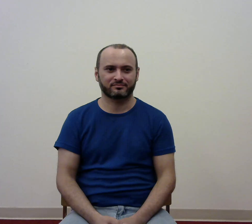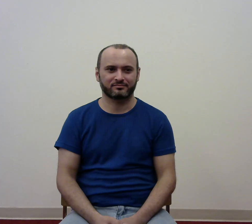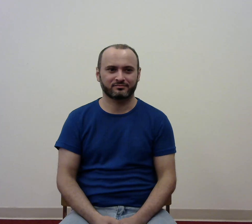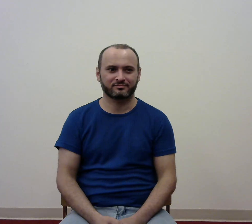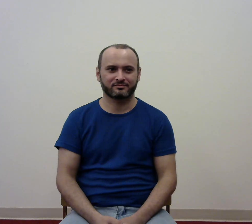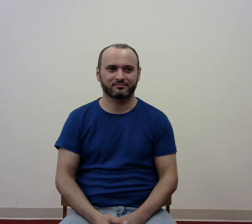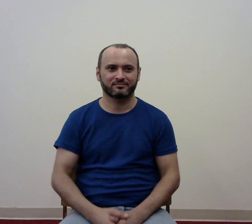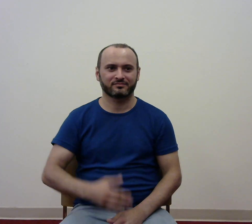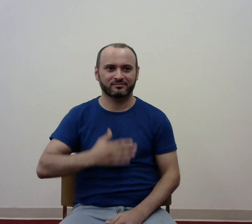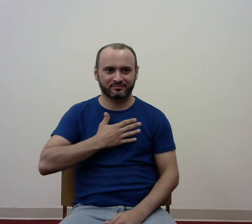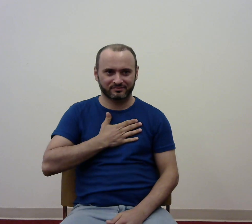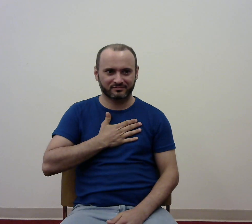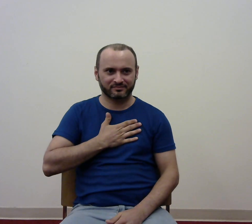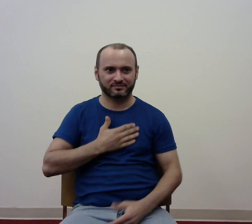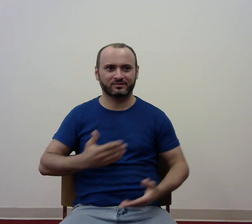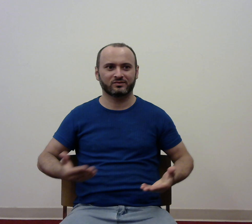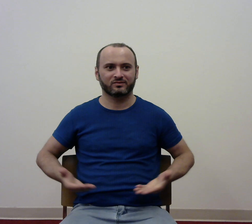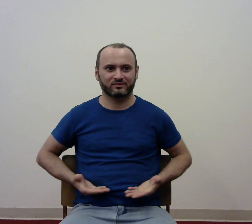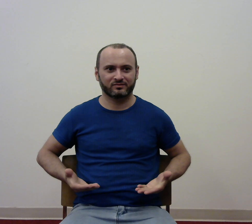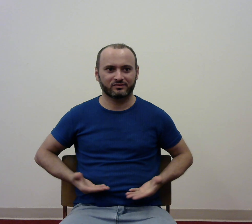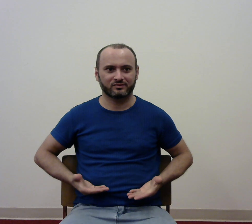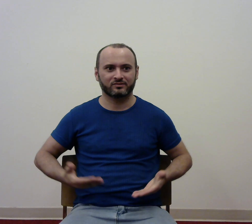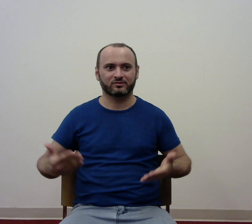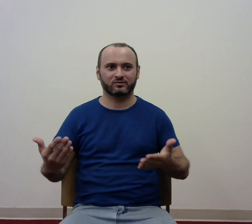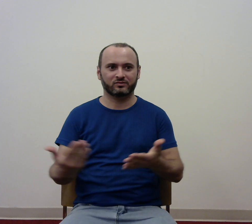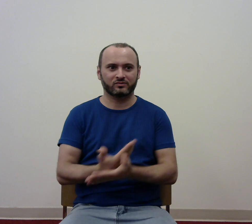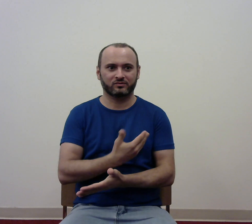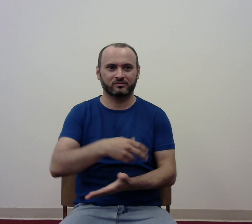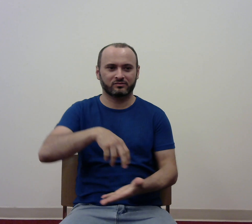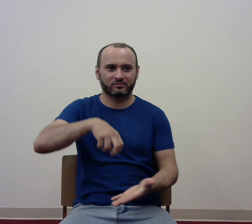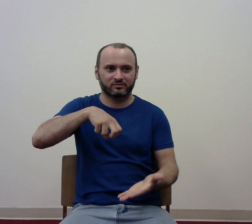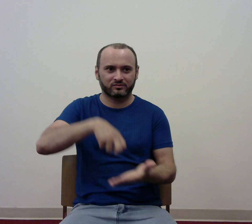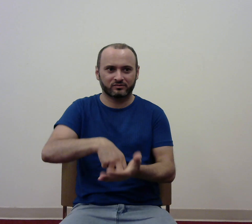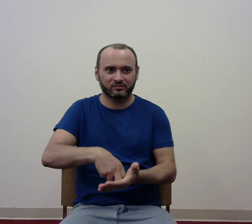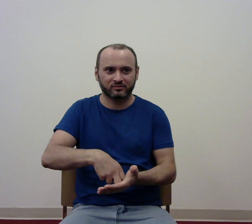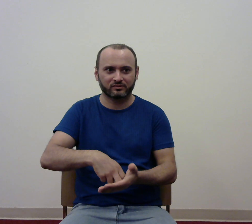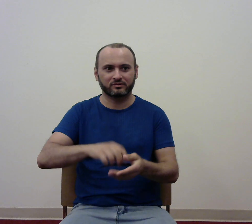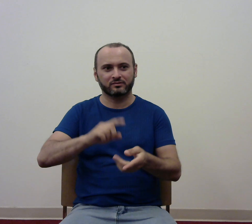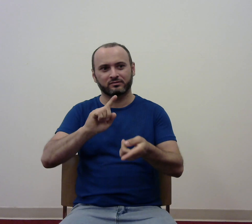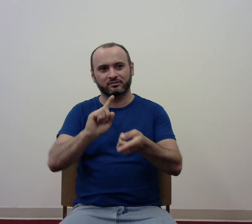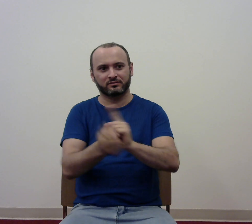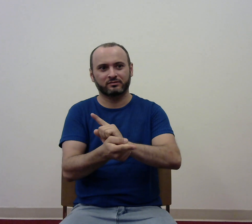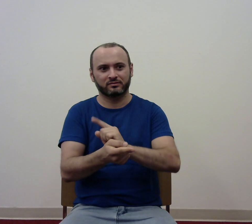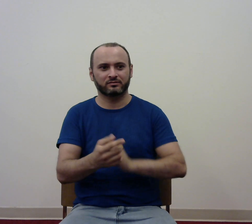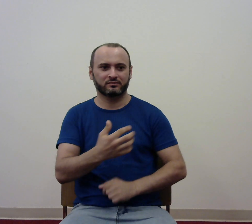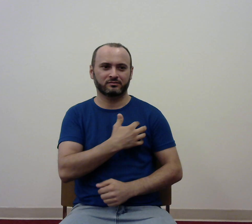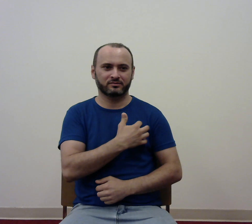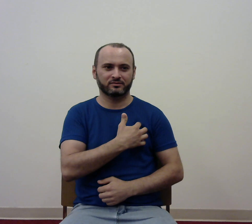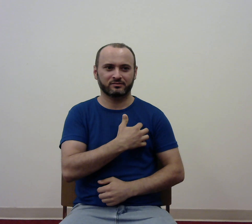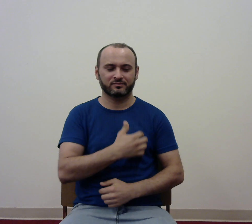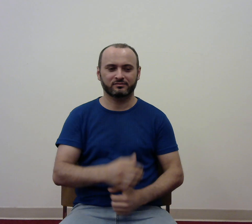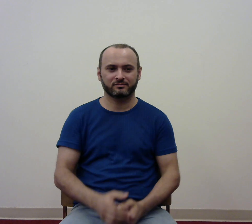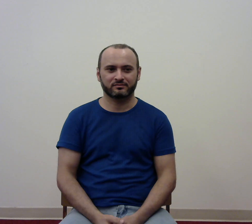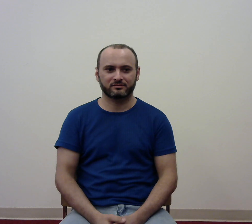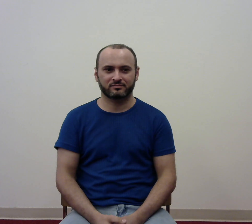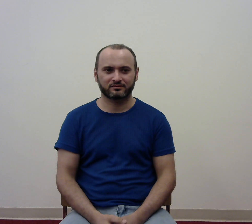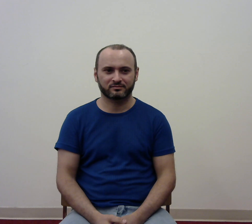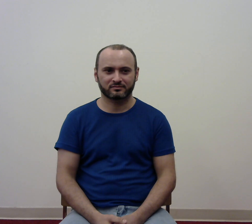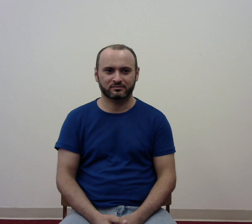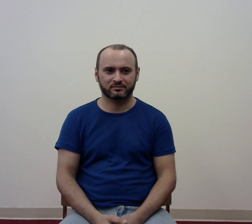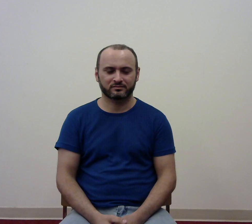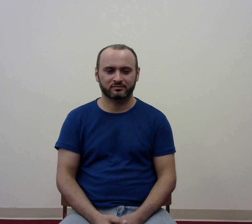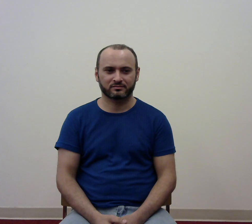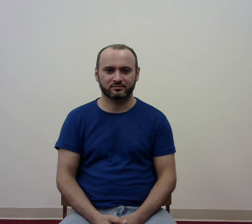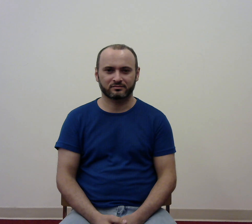Mən yaşayış yeri qeydiyyatımı dəyişmək istəyirəm